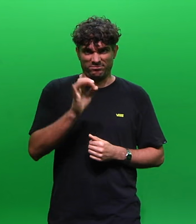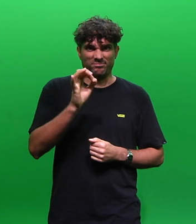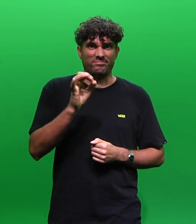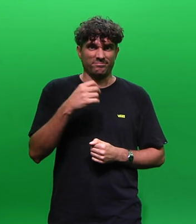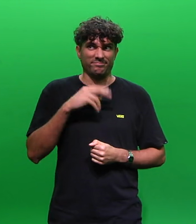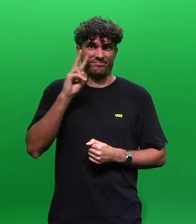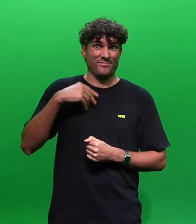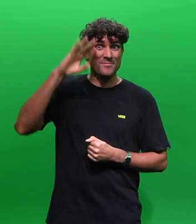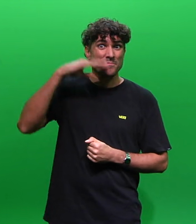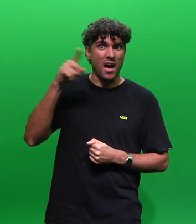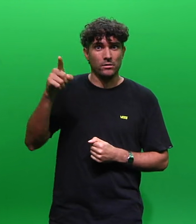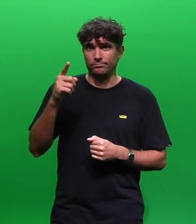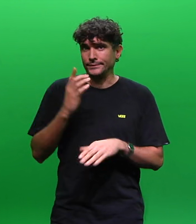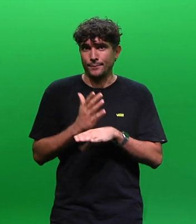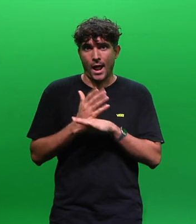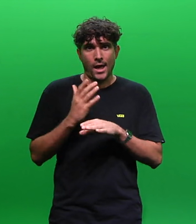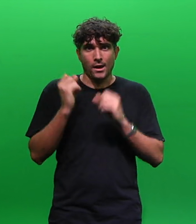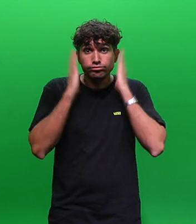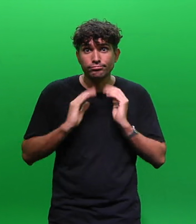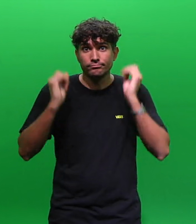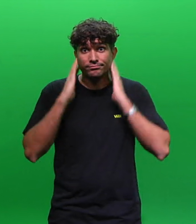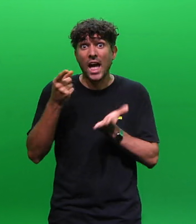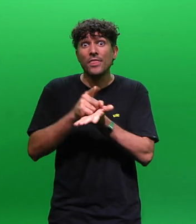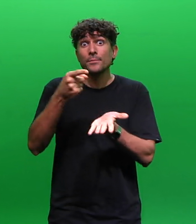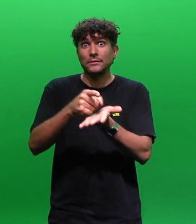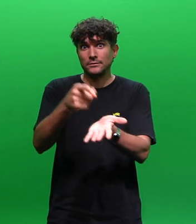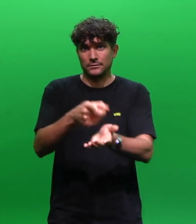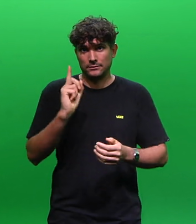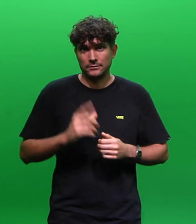Sí, veig que el meu pare sempre treu líquid de les orelles, cada mes.